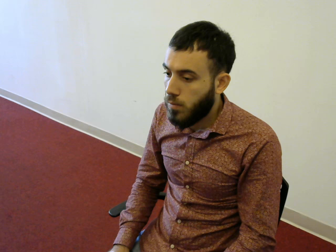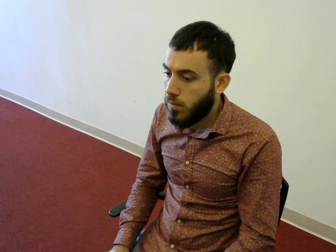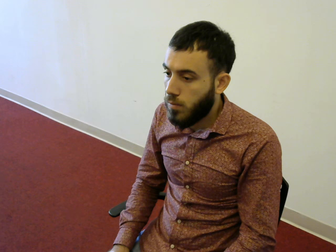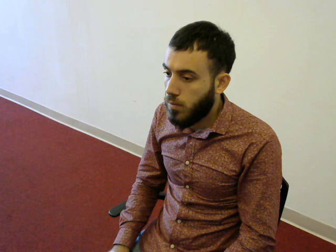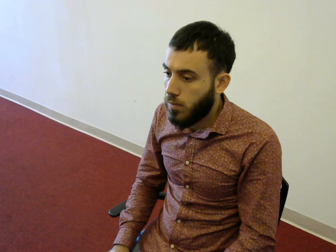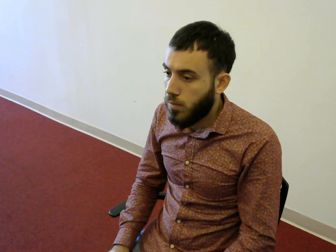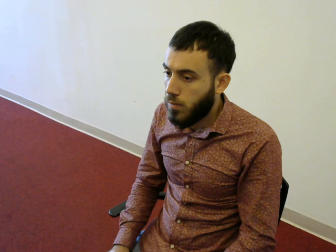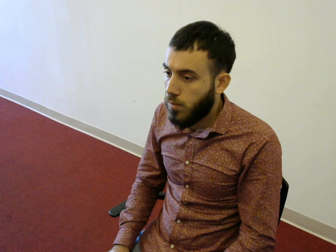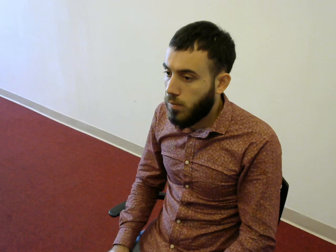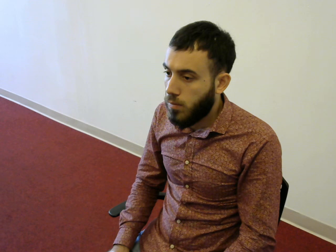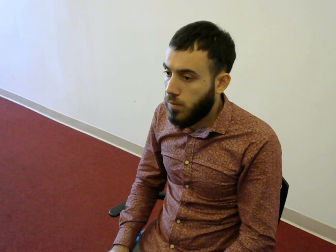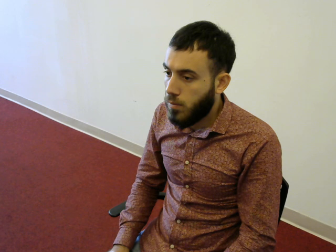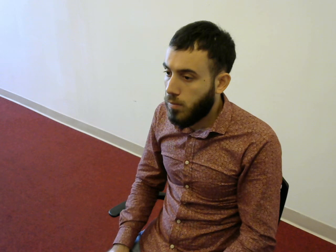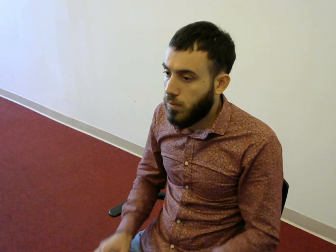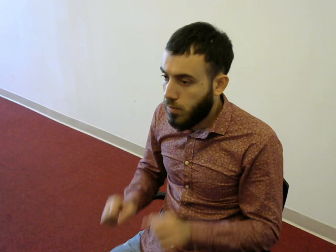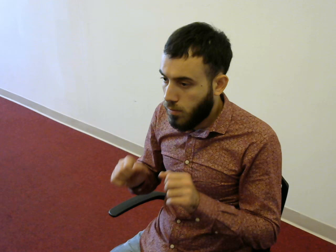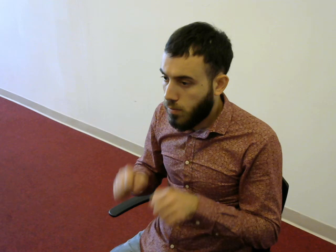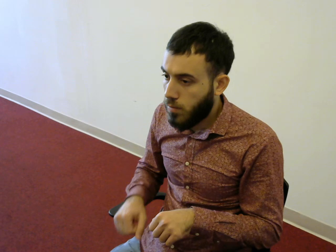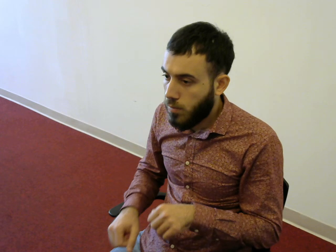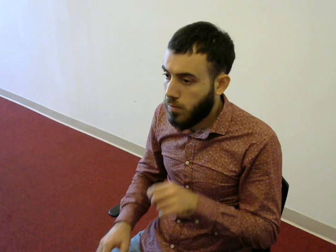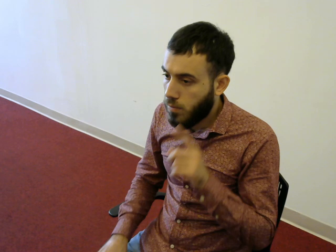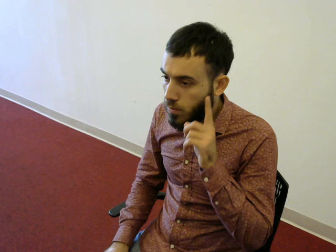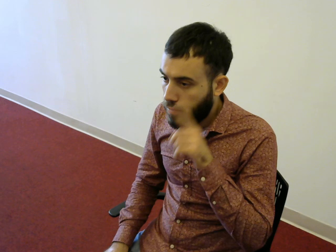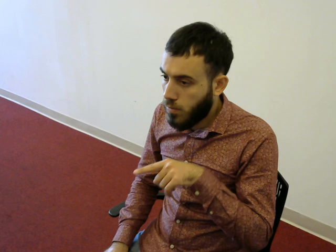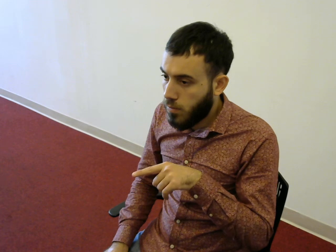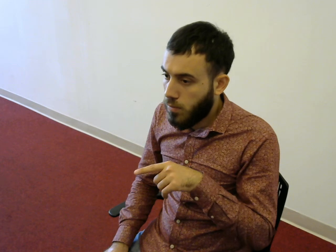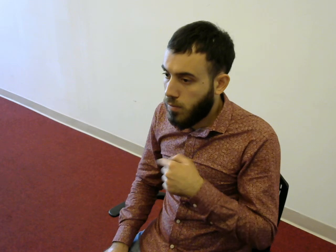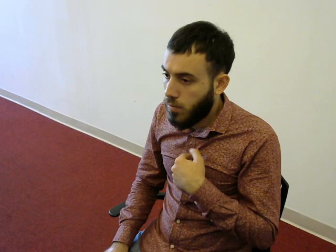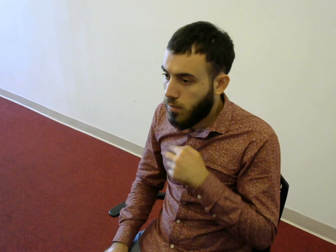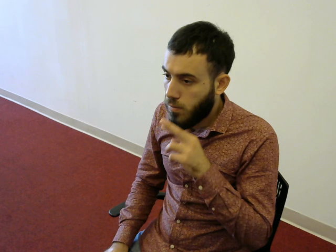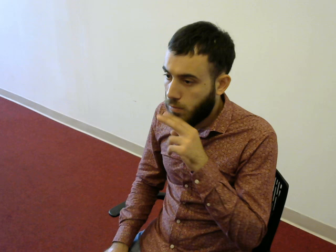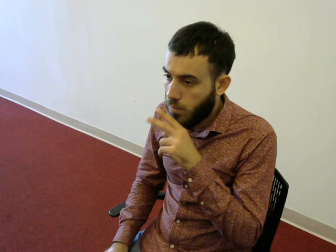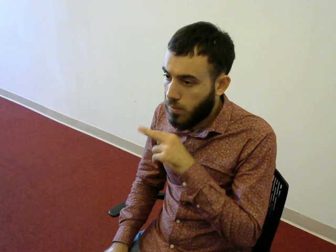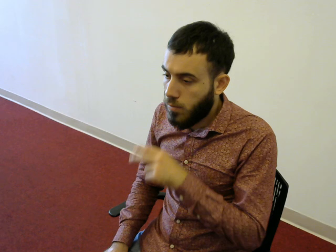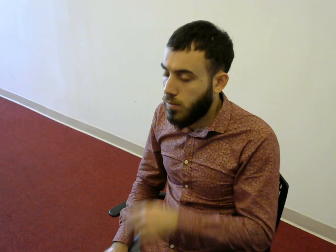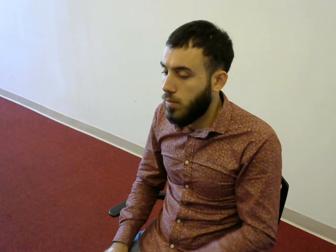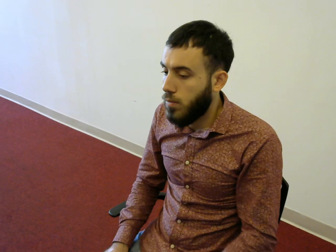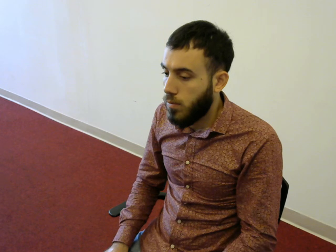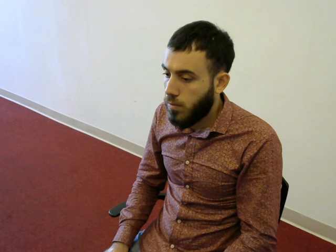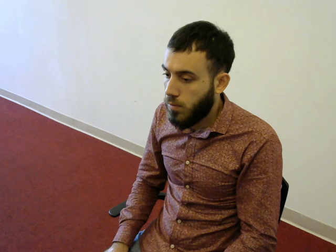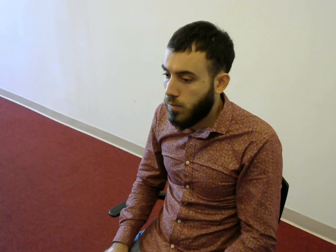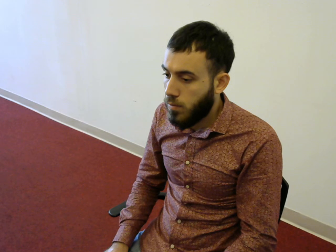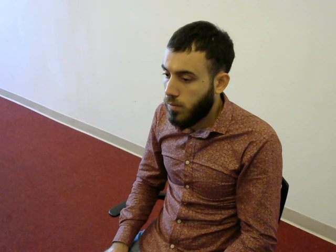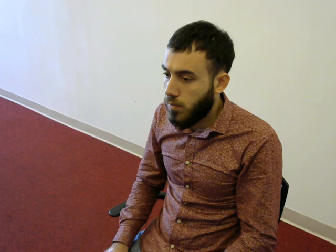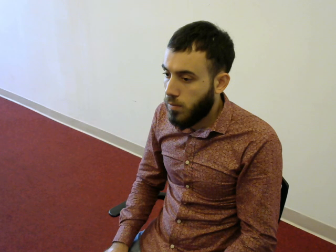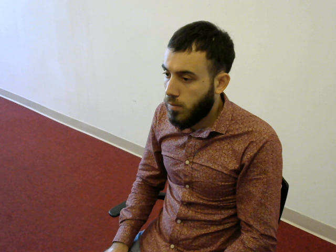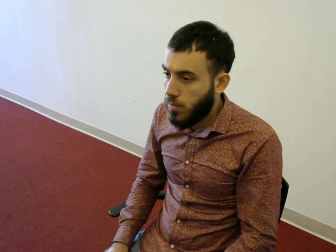Ola bilər mən zəhərlənmişəm